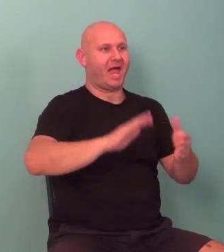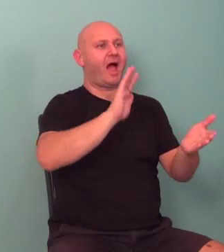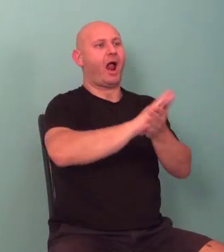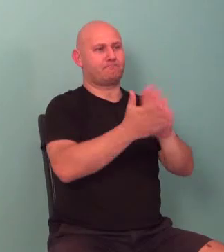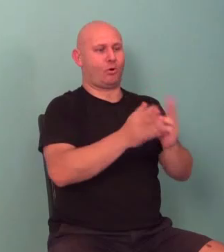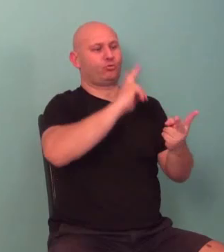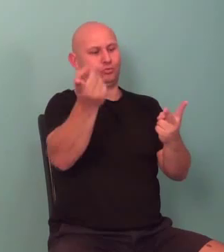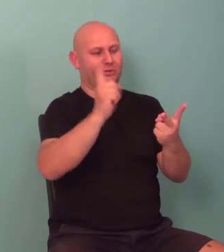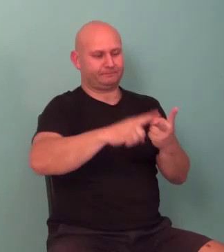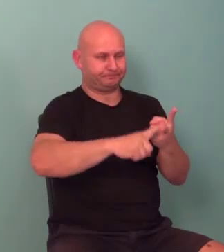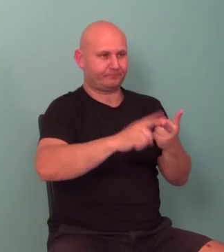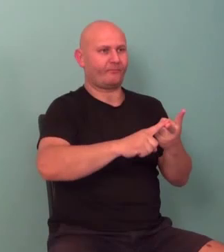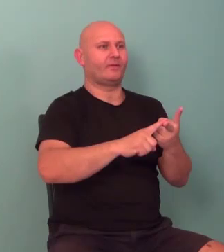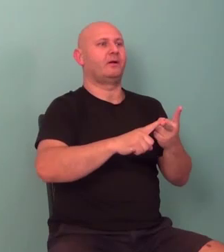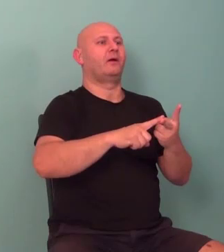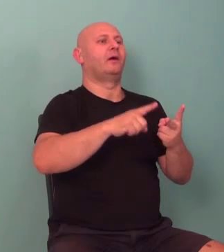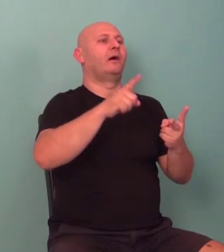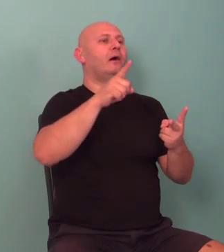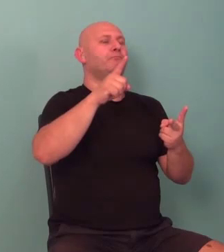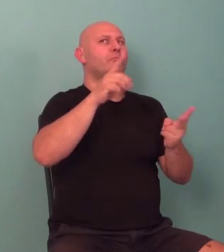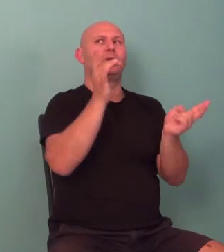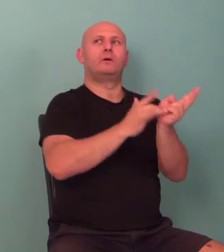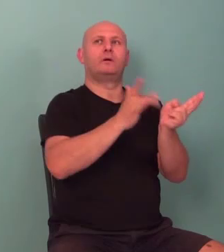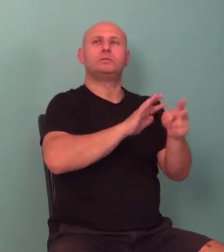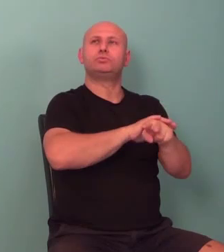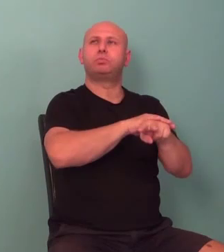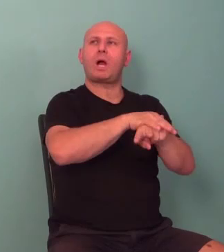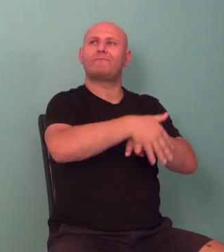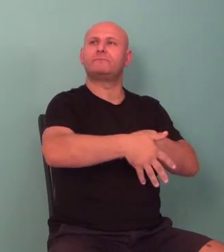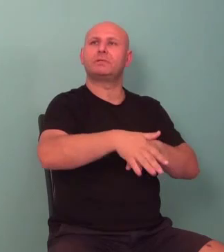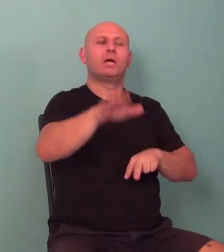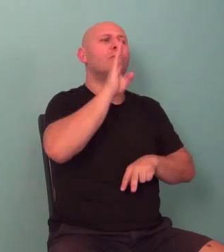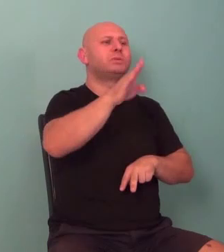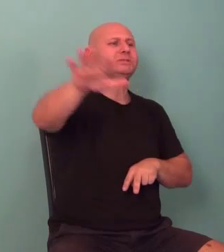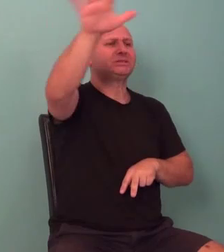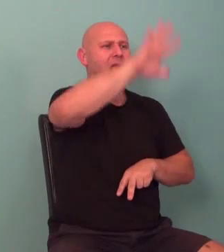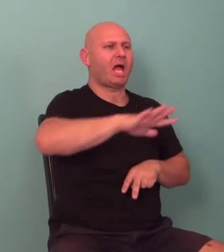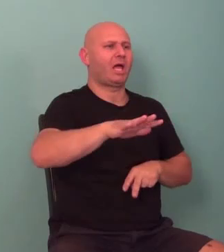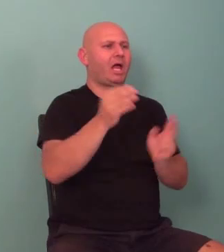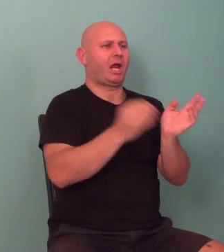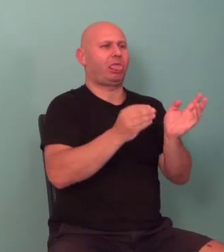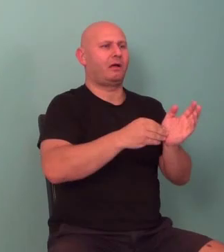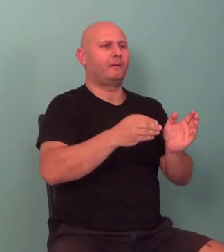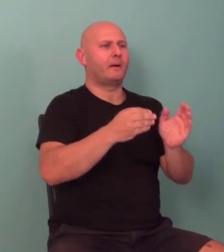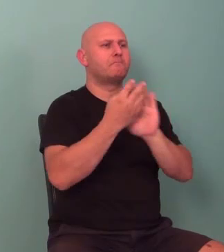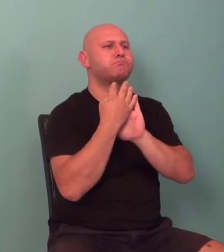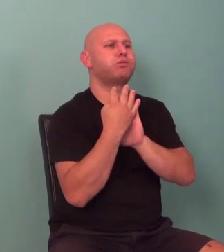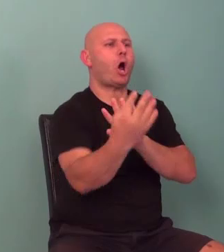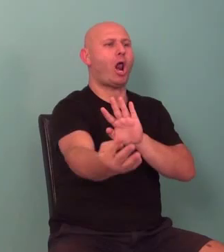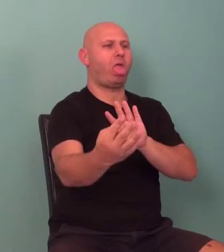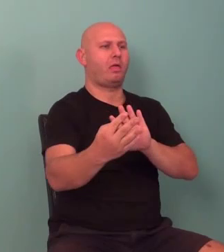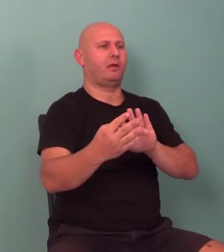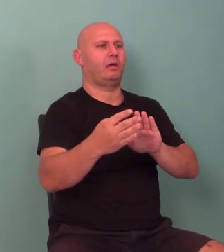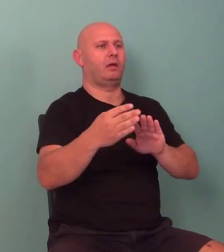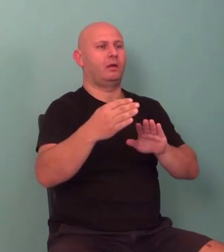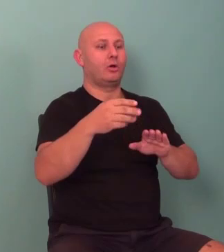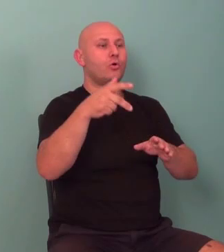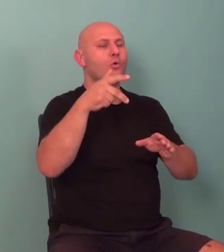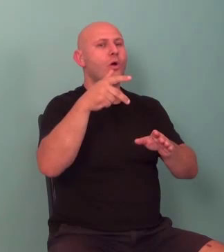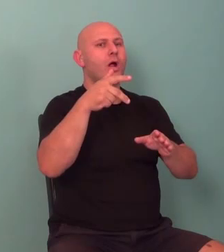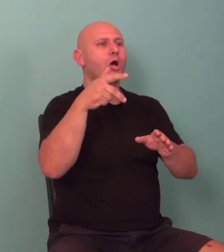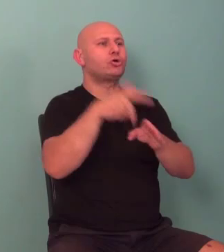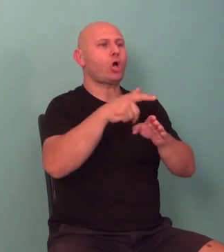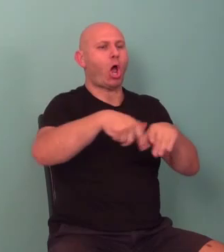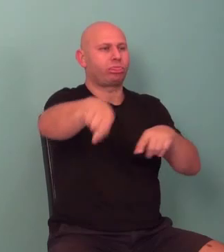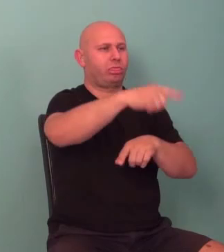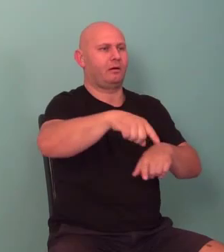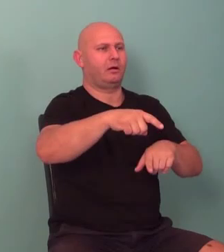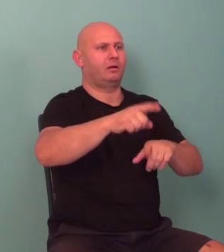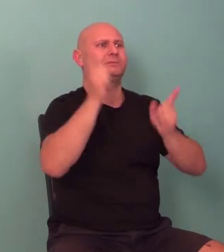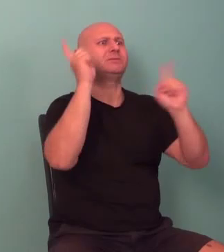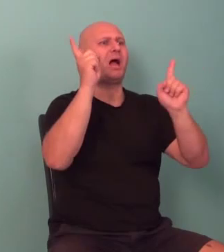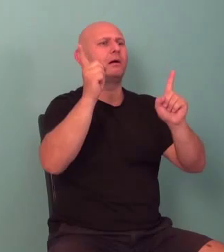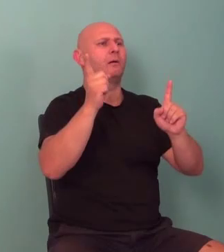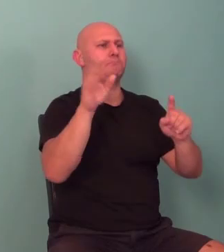Albo druga możliwość jest taka, że w Stanach Zjednoczonych jest znany tor wyścigów konnych i jest na nim zakaz przebywania dla koni.